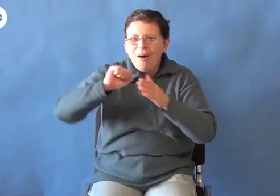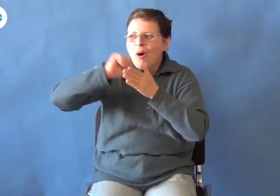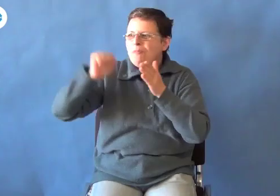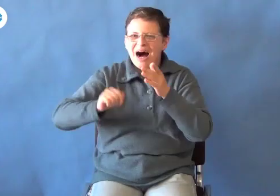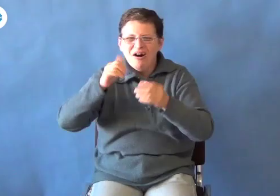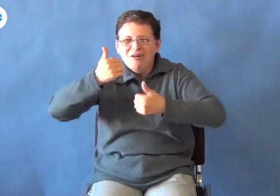Bomba.